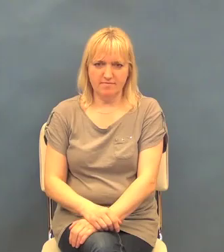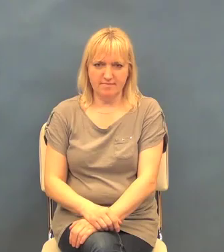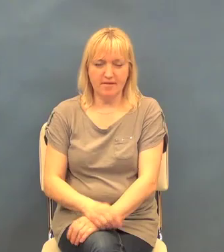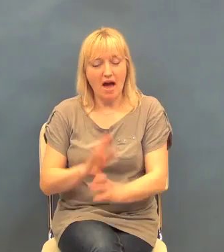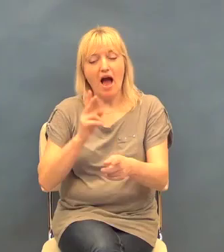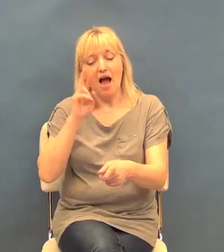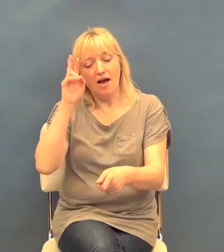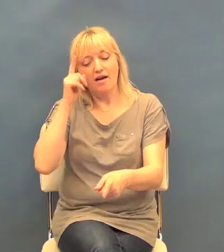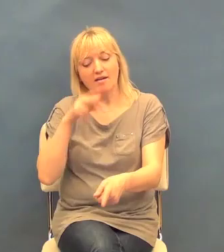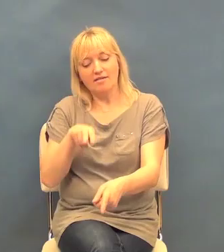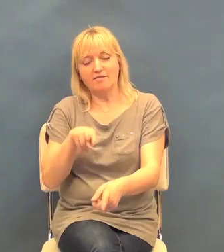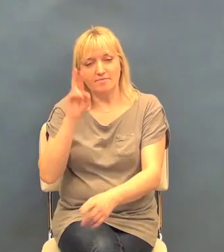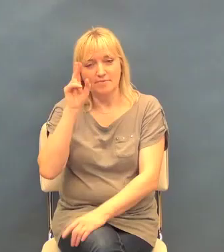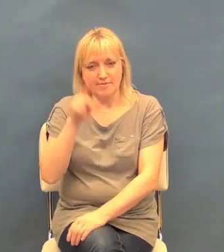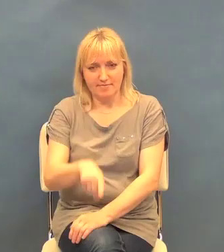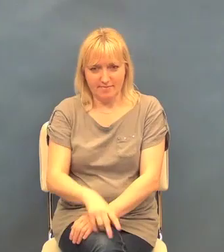Domyślam się widząc to, domyślam się.